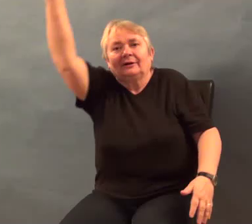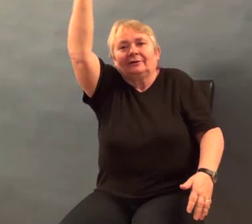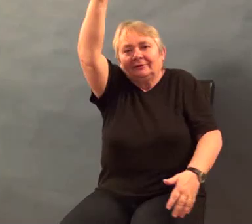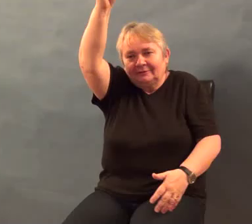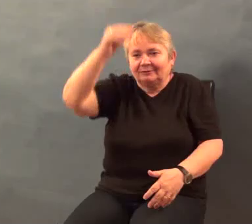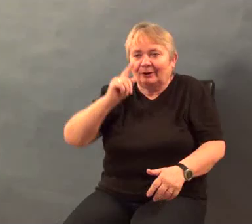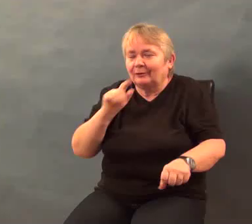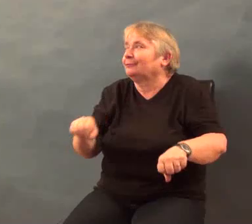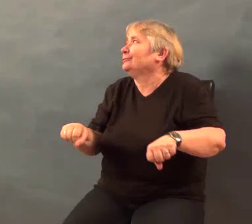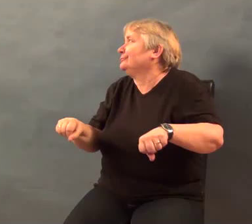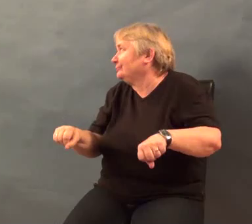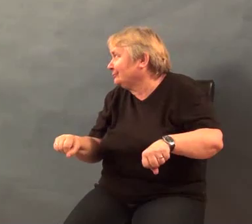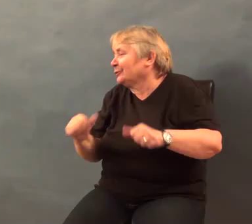Chłopiec z rowerem odwraca się i zatrzymuje.